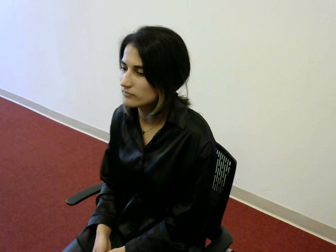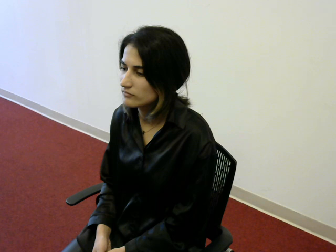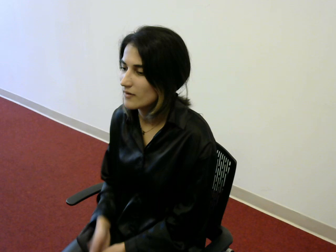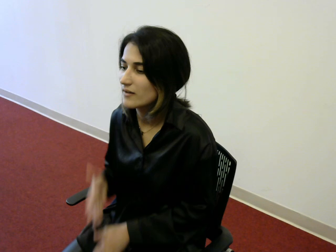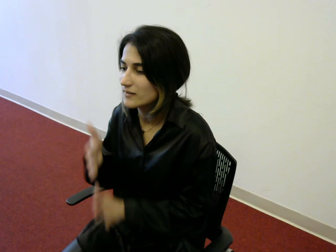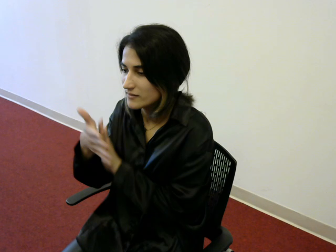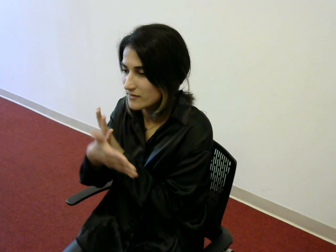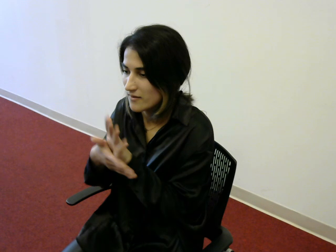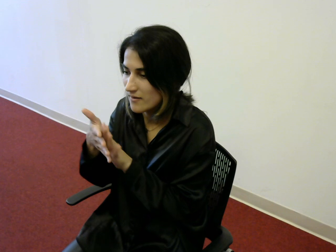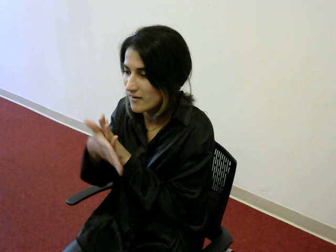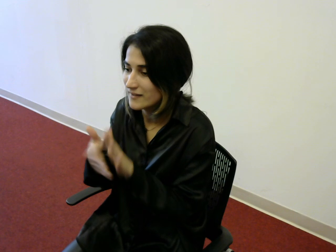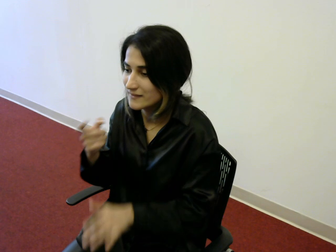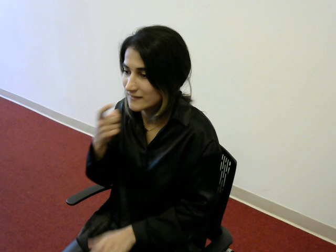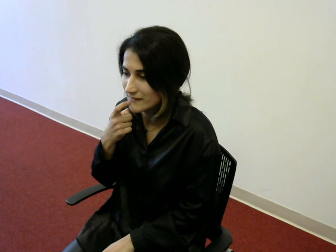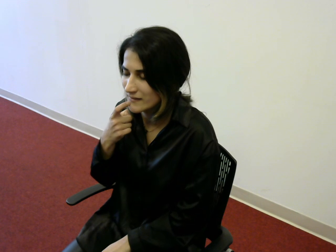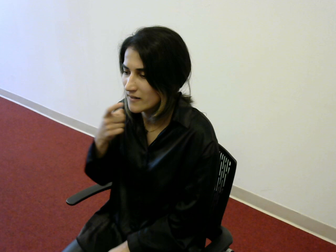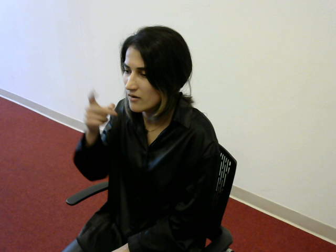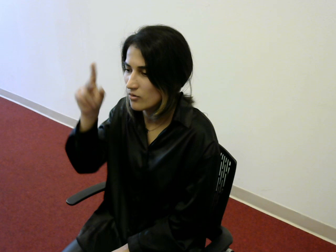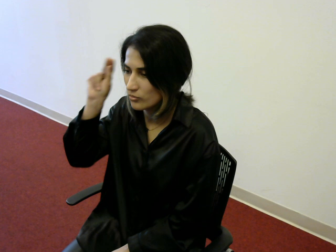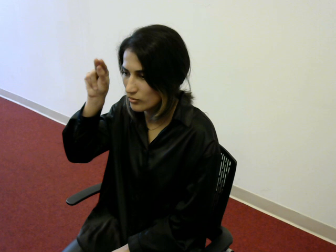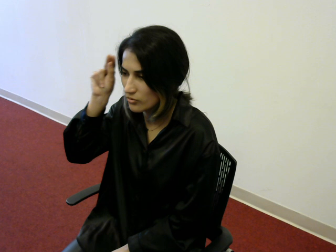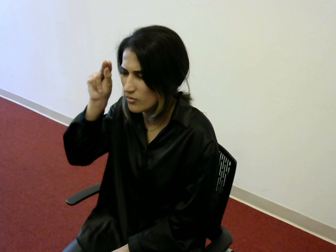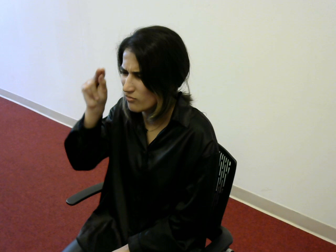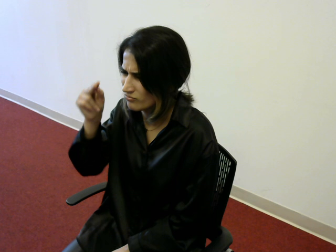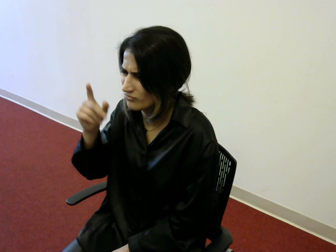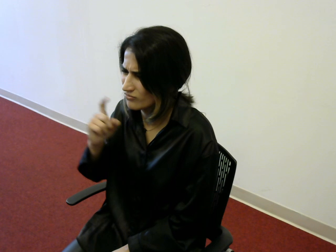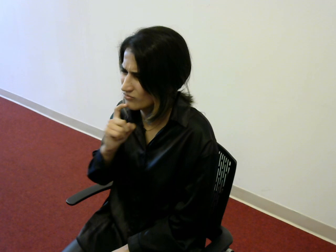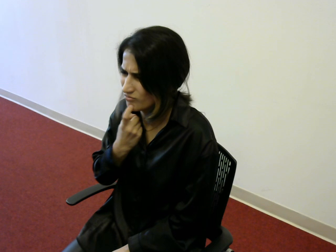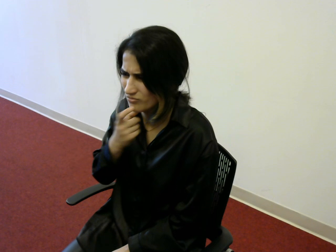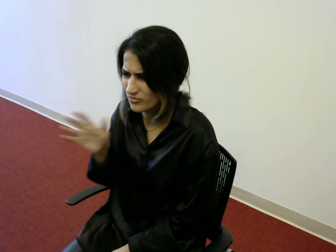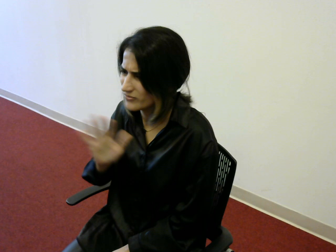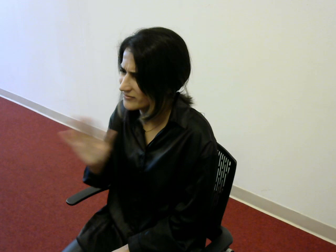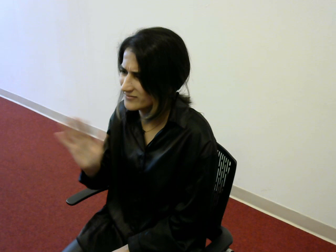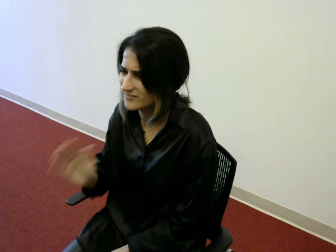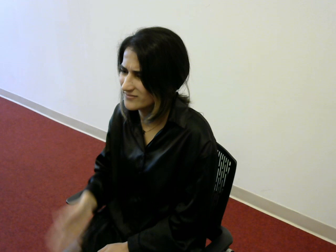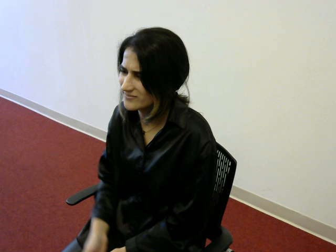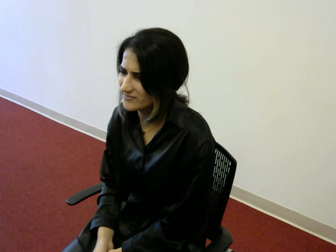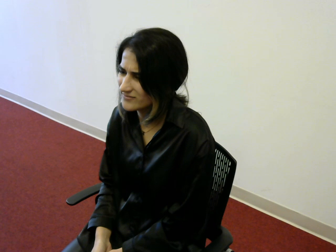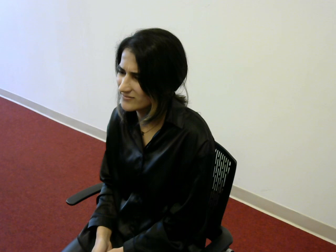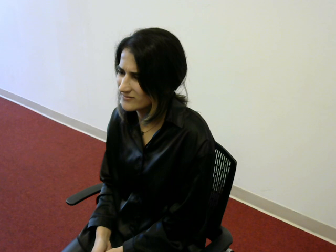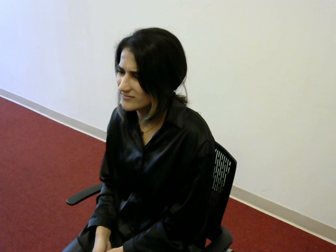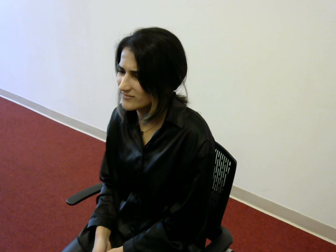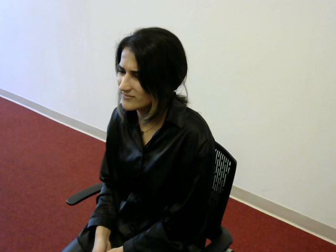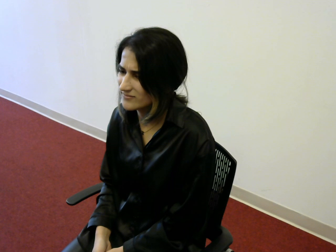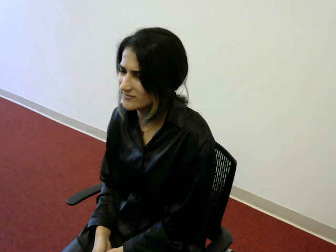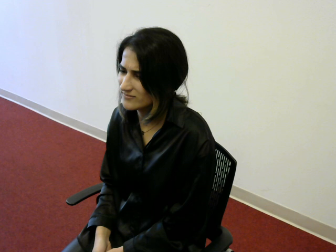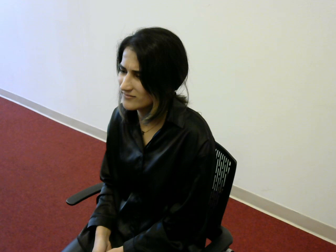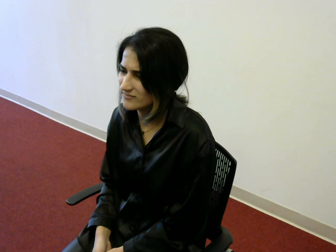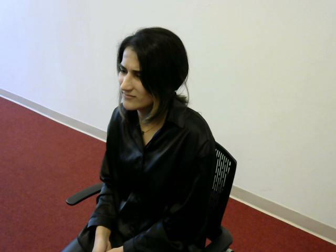İşarə dilini öyrənmək çətin deyil